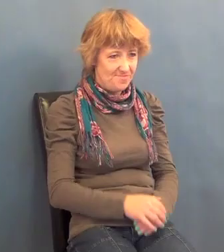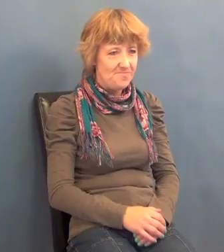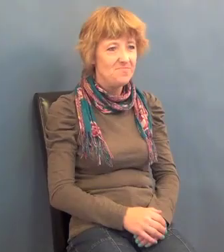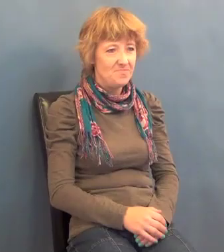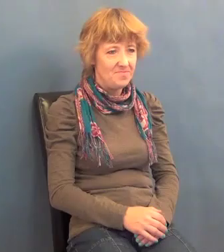Początek, tak.